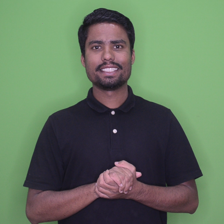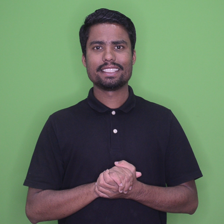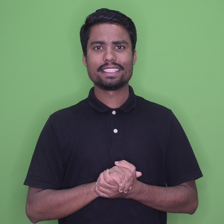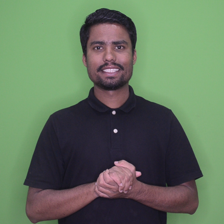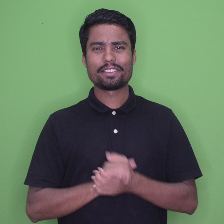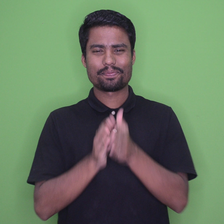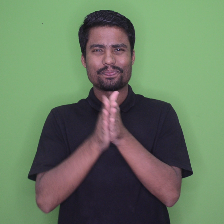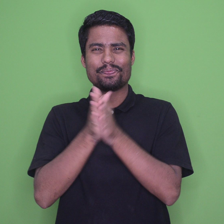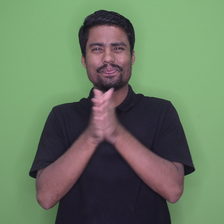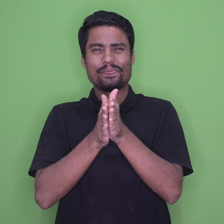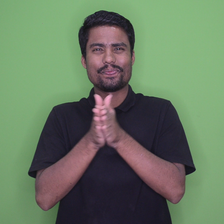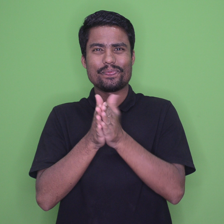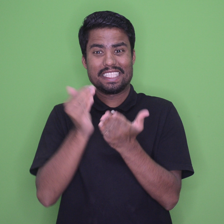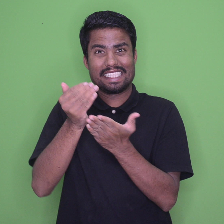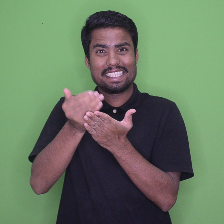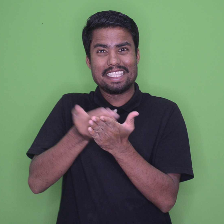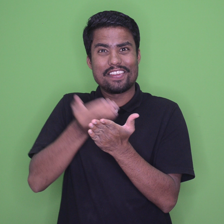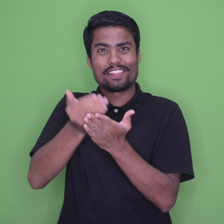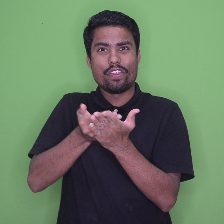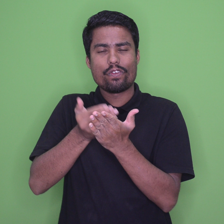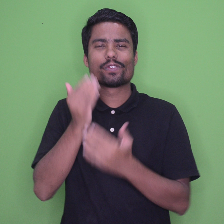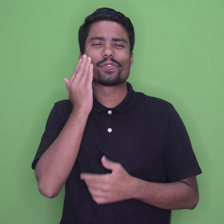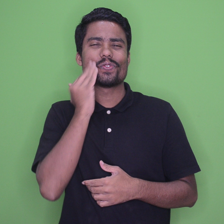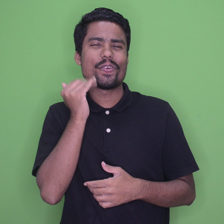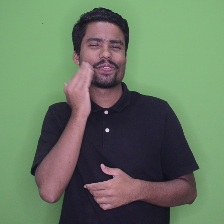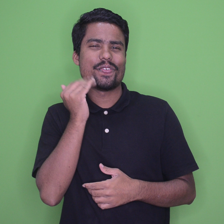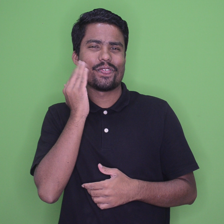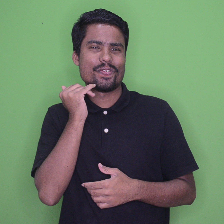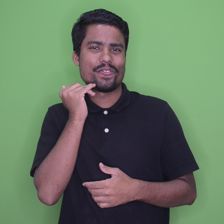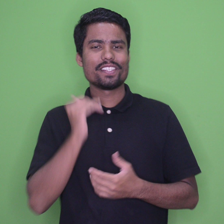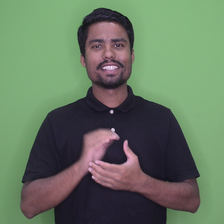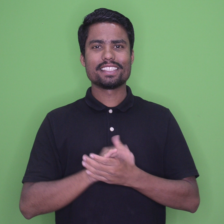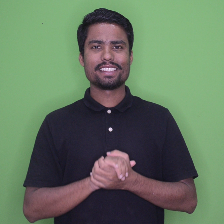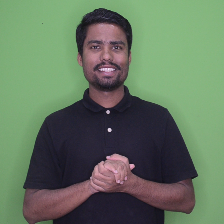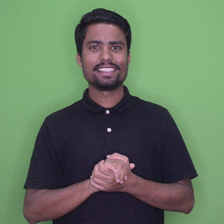curd is sweet